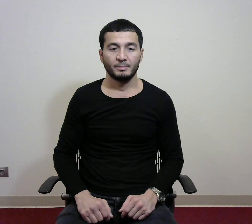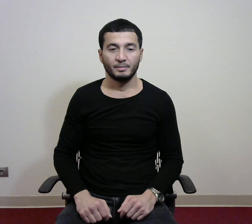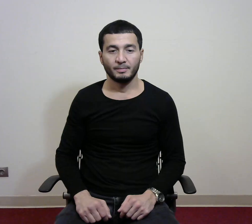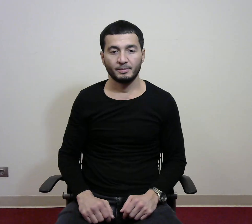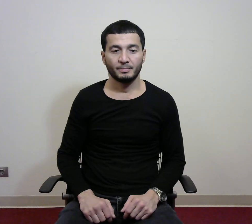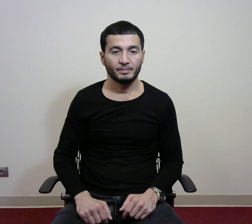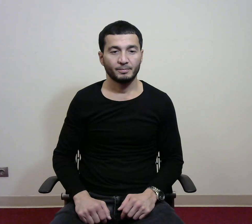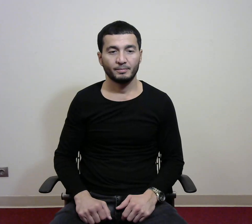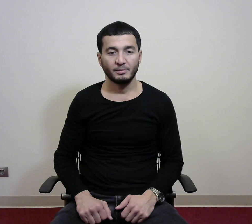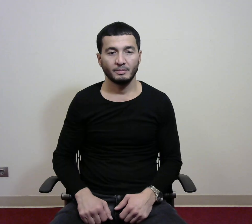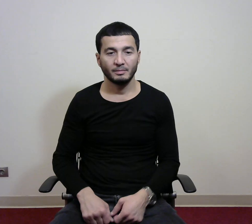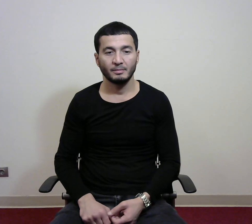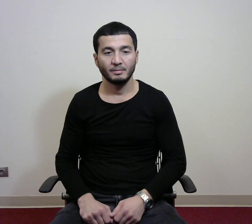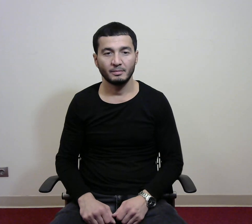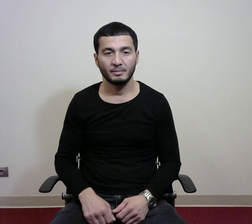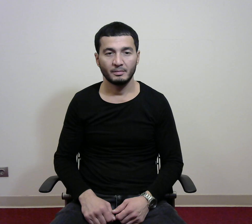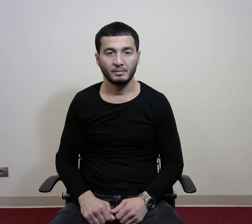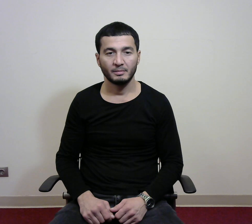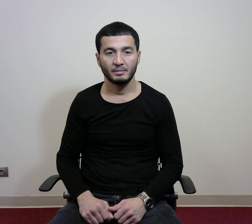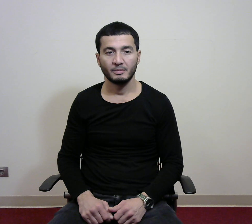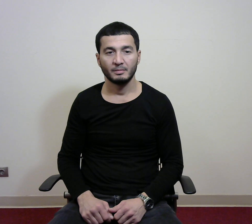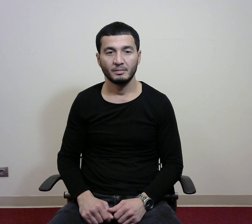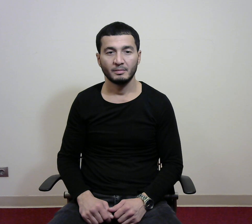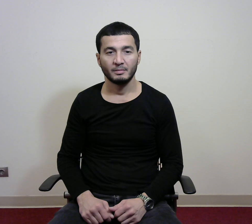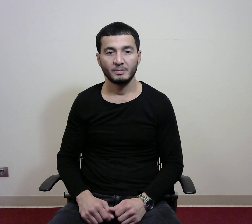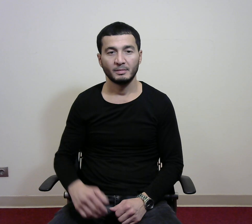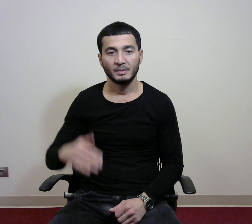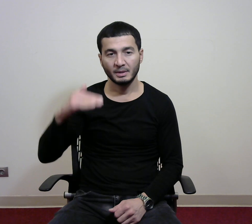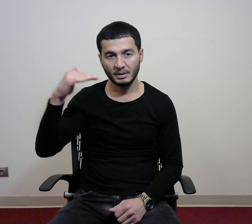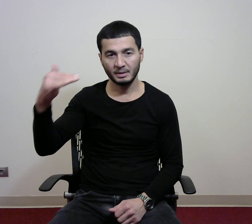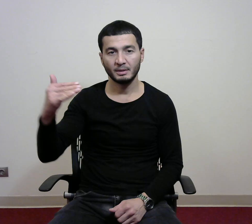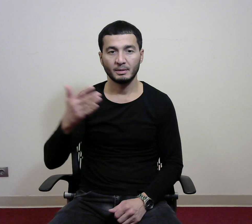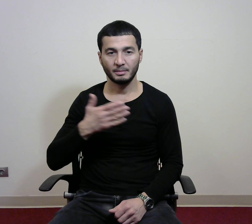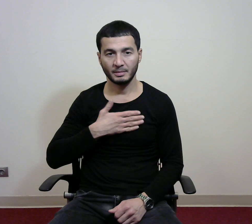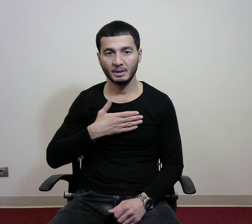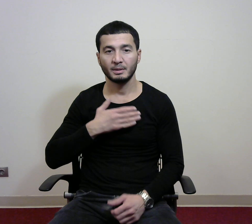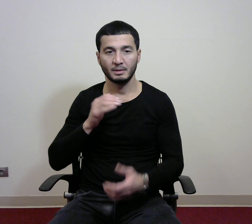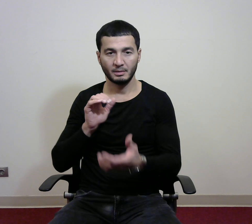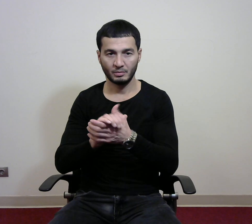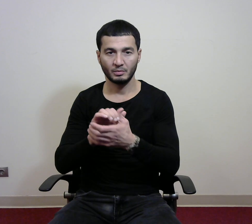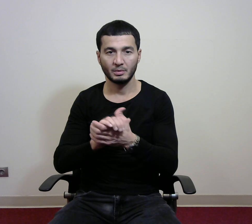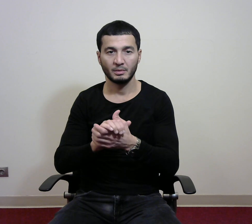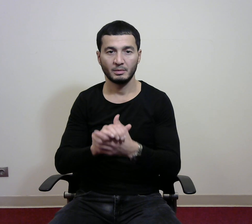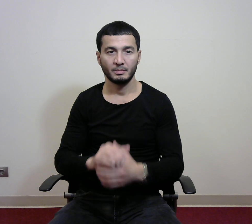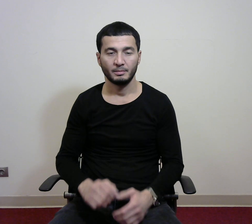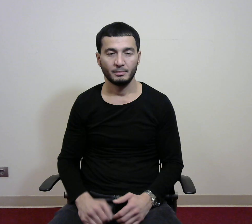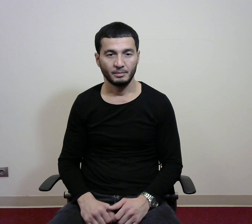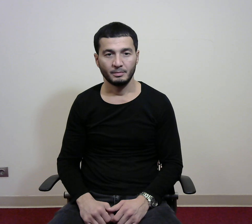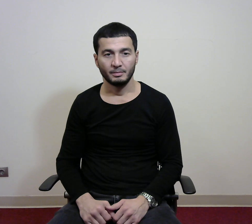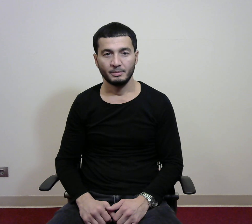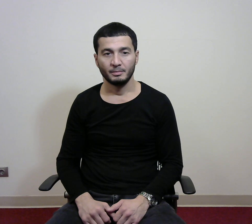Siz mənə tanış gəlirsiniz